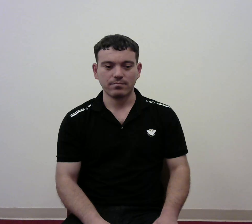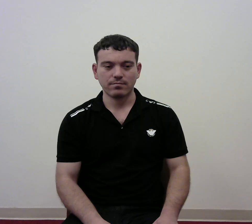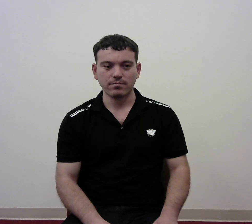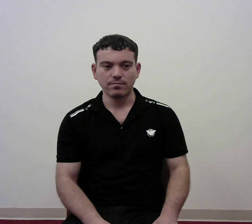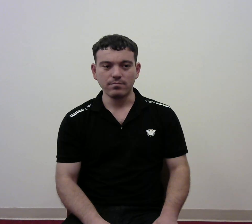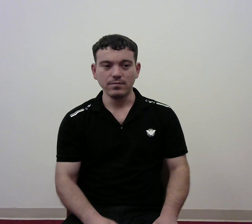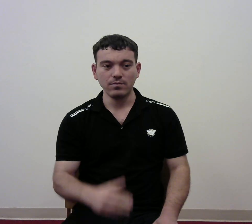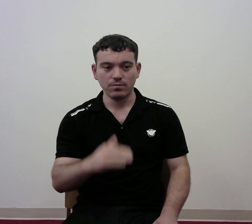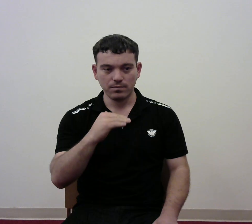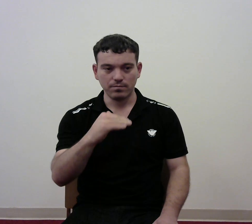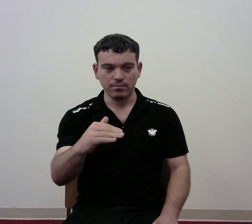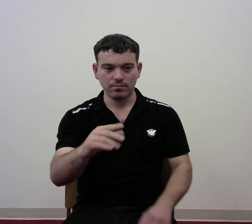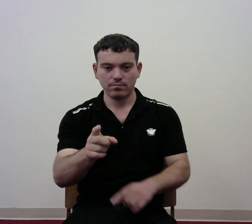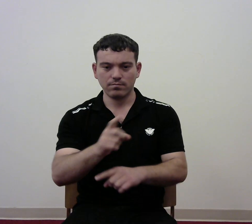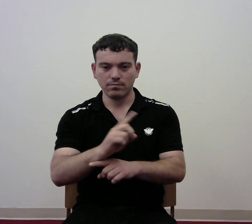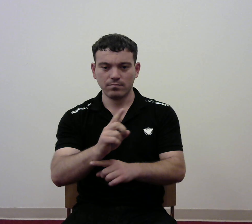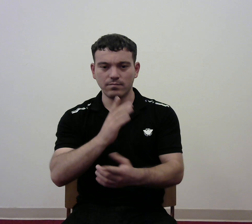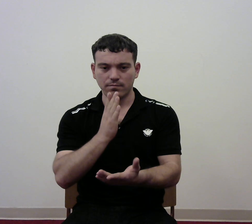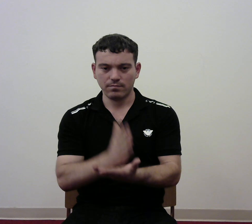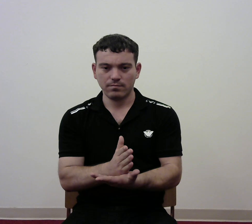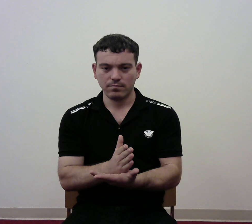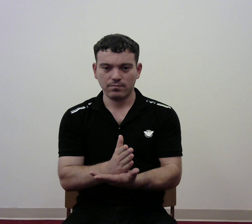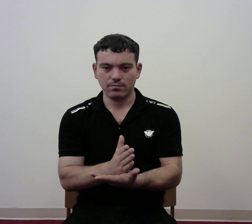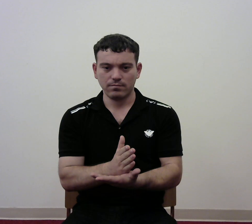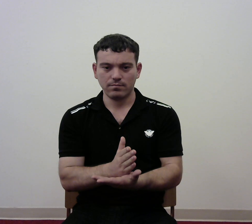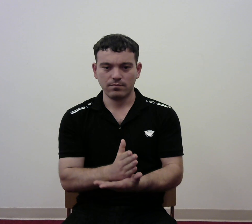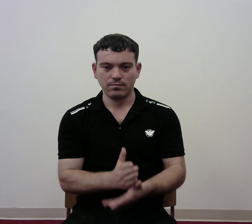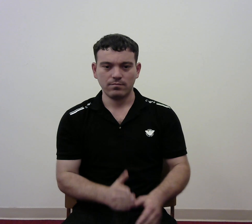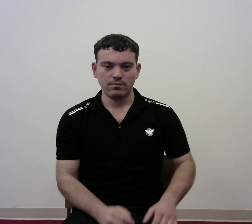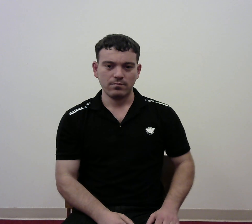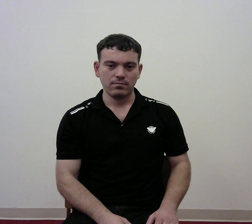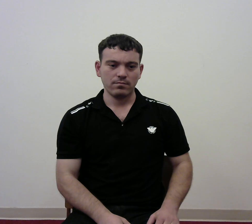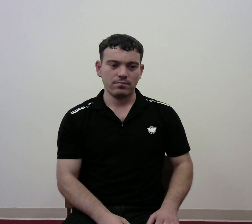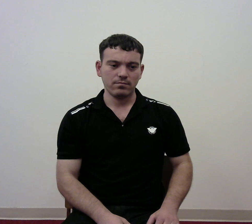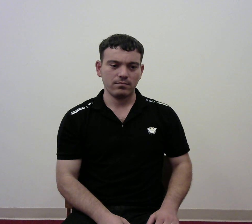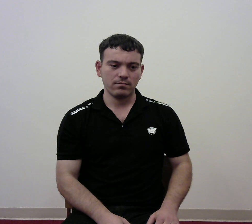Sizdə qələm varmı?